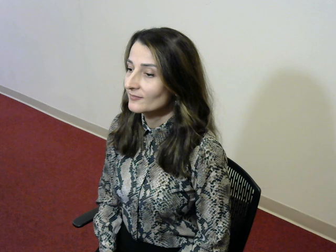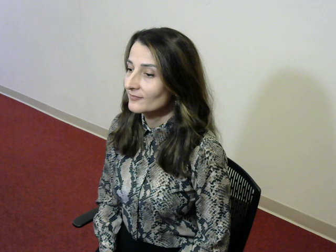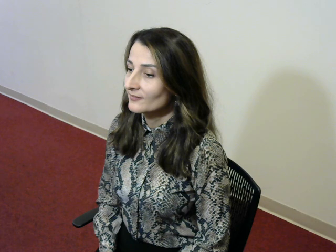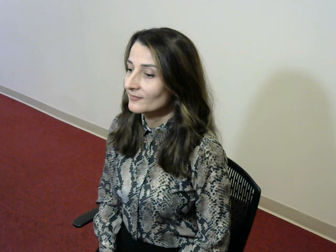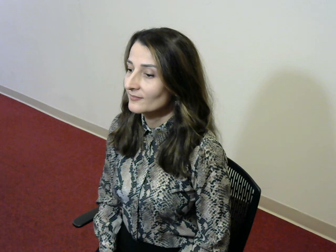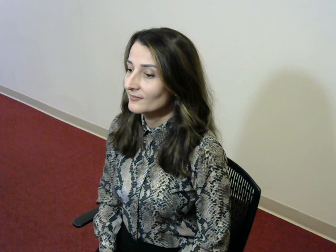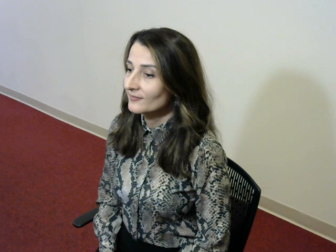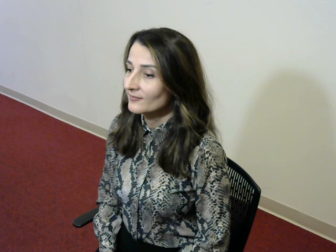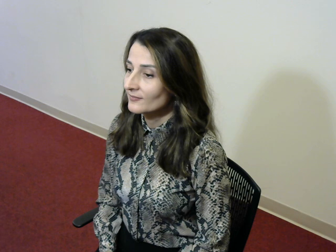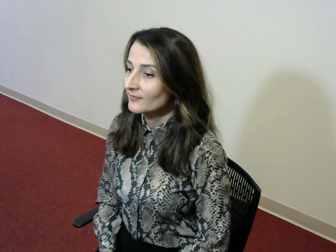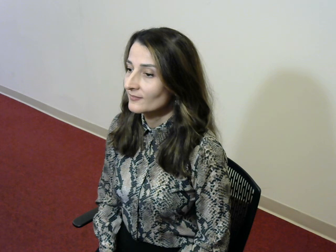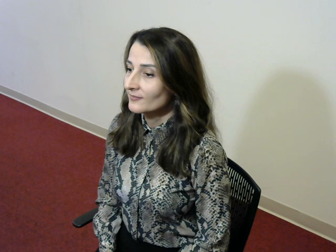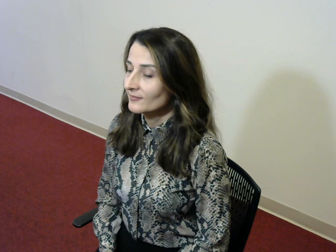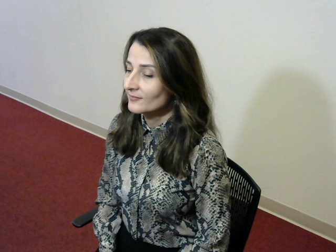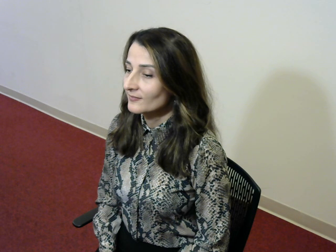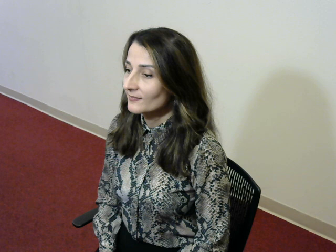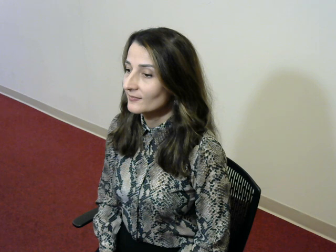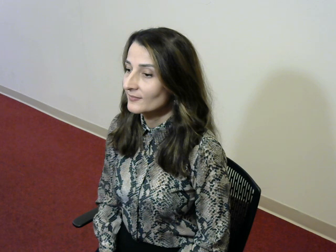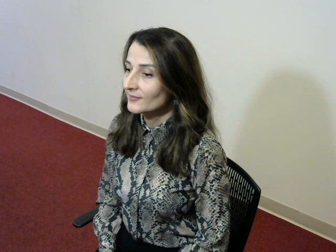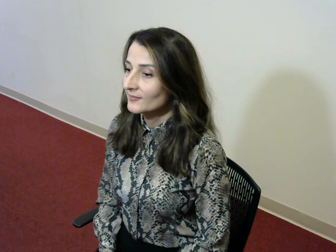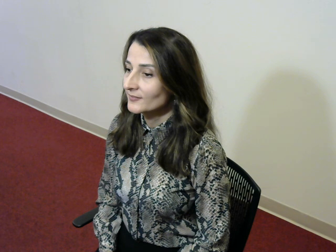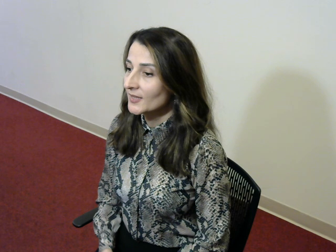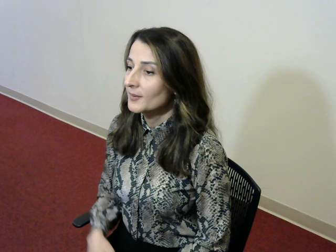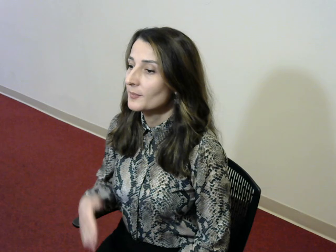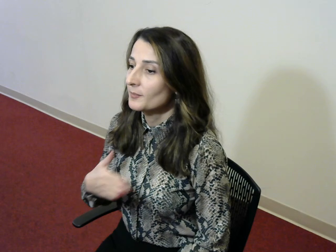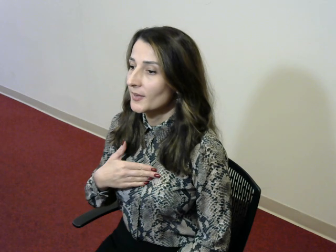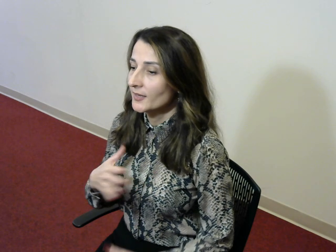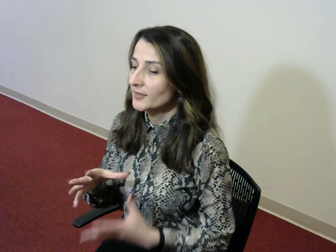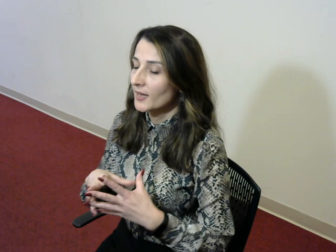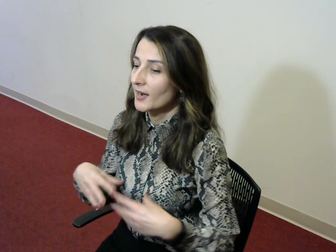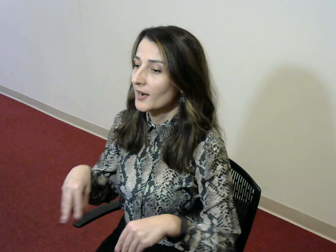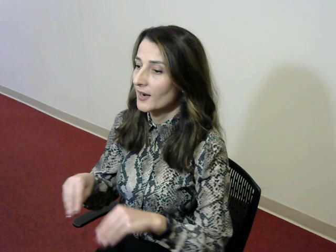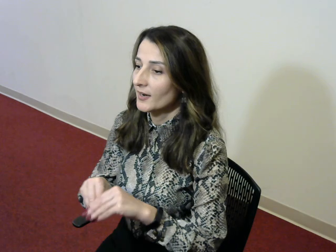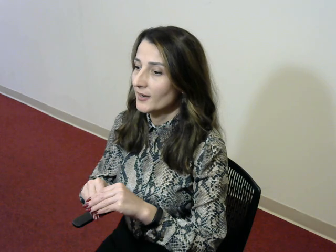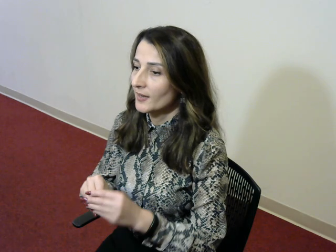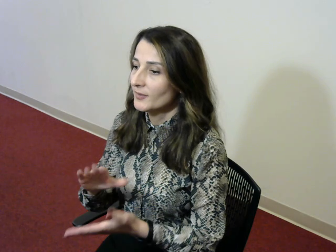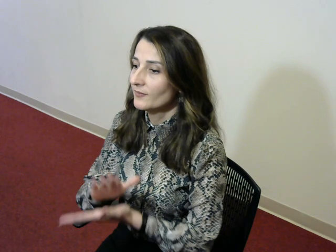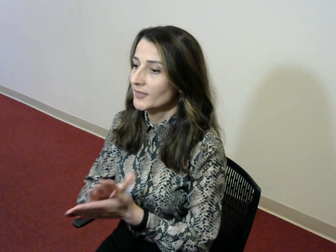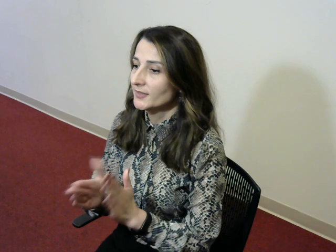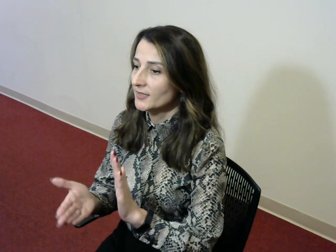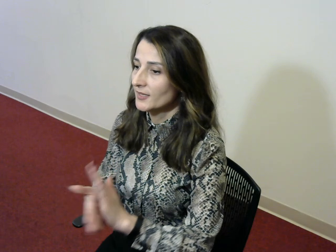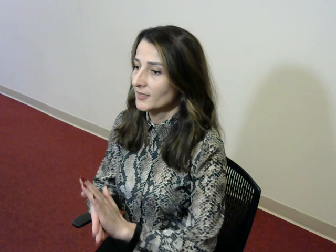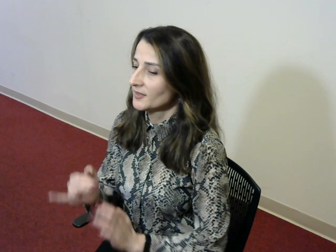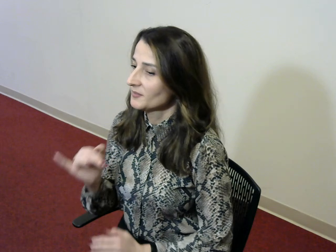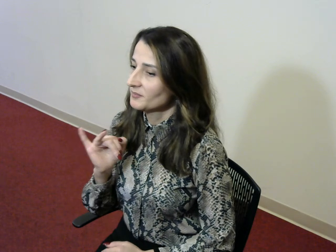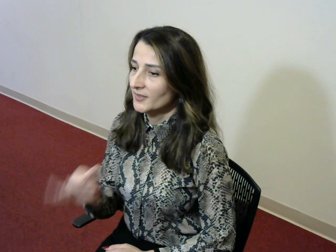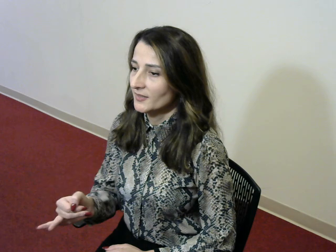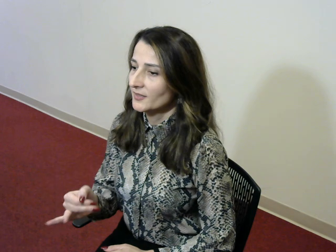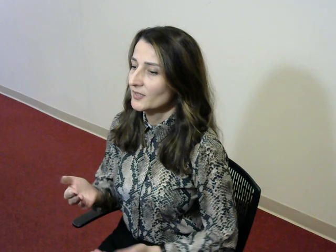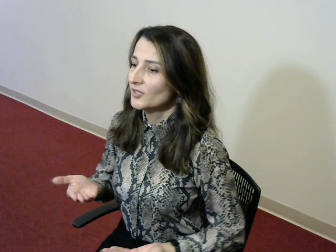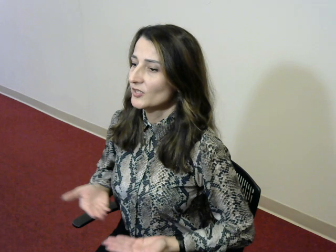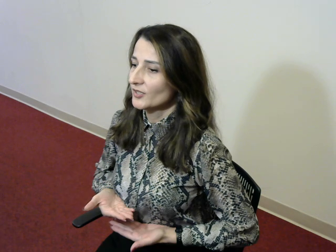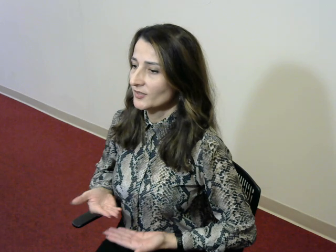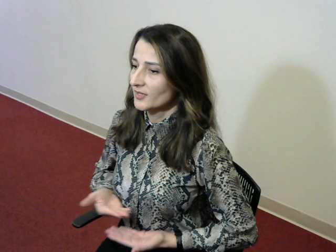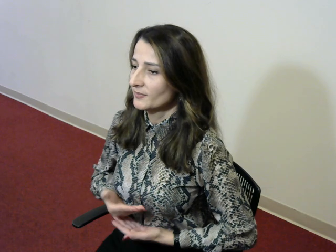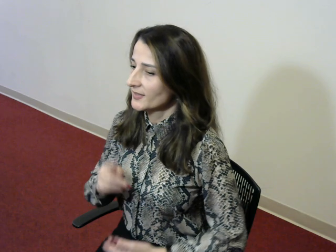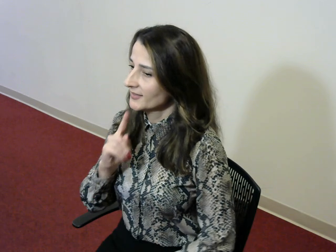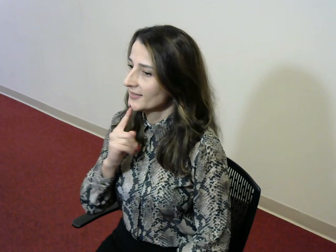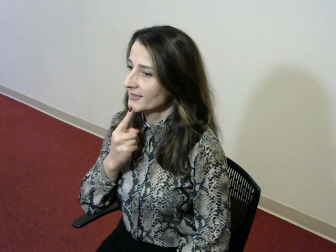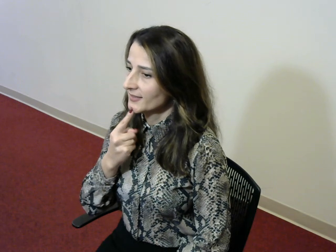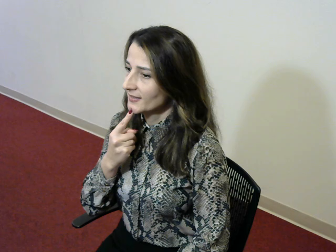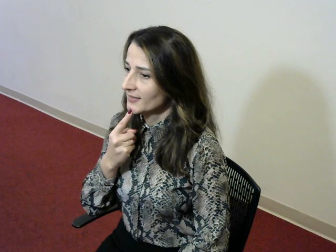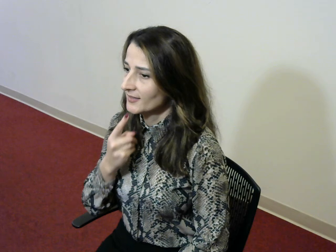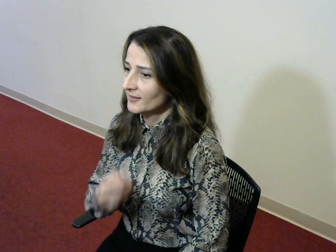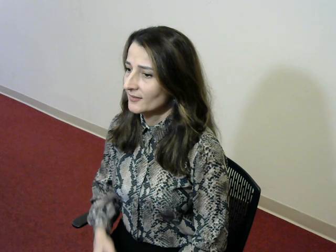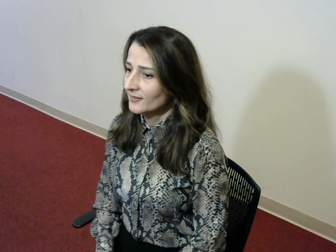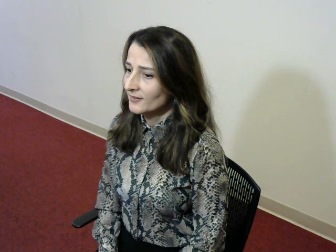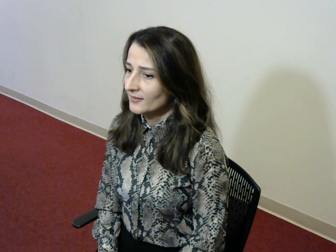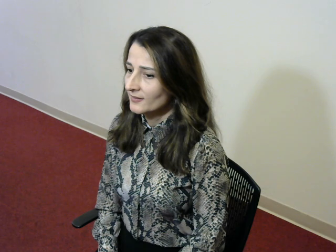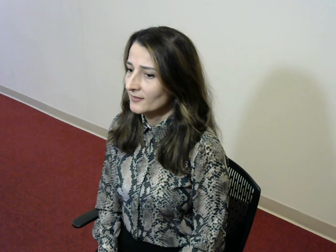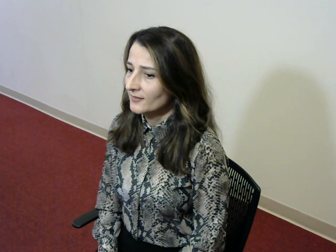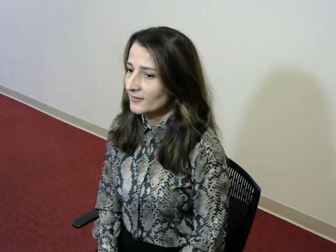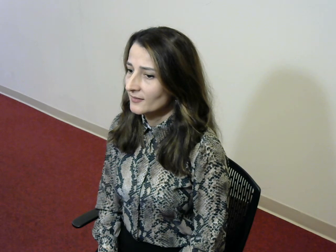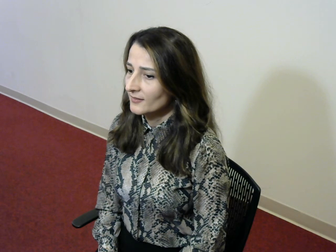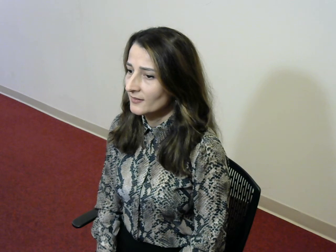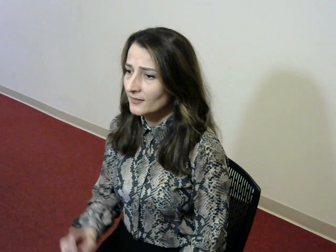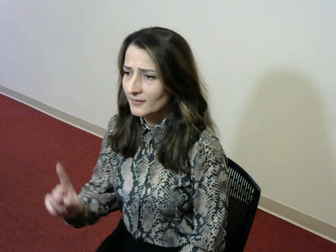Mənim ailəmin vəziyyəti yaxşı deyil, yaşamaq çətindir